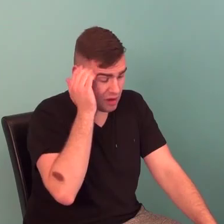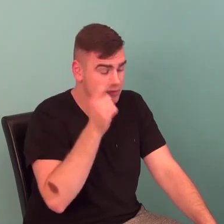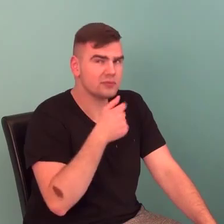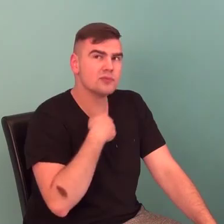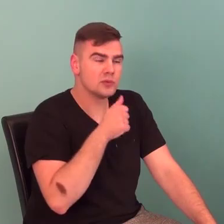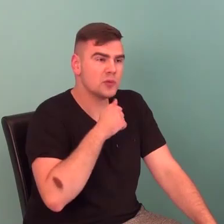Spróbuję.